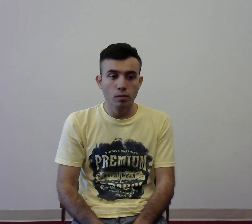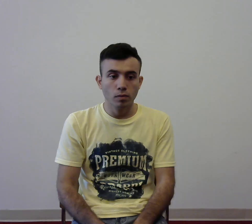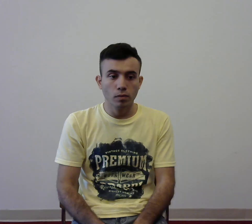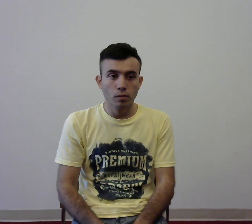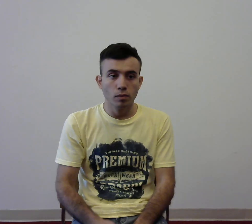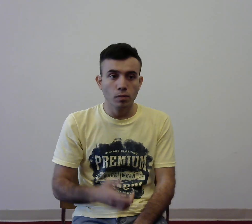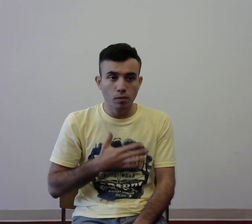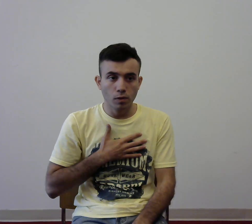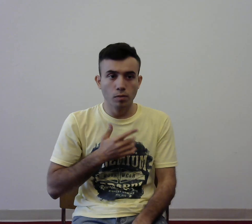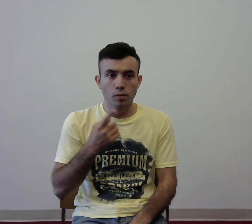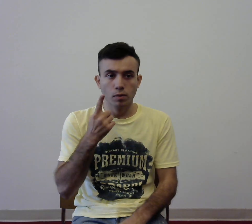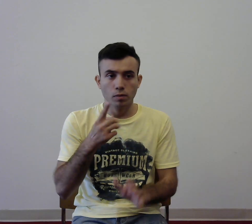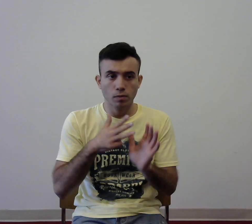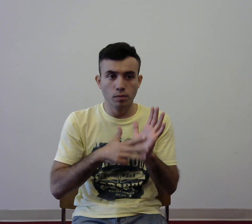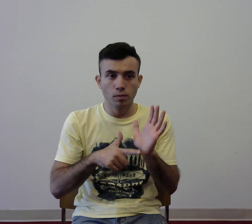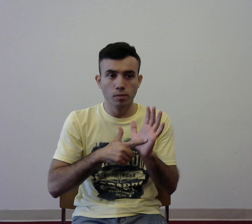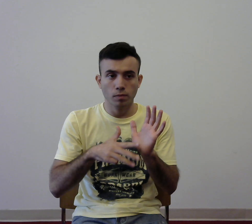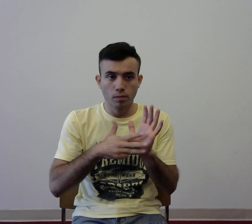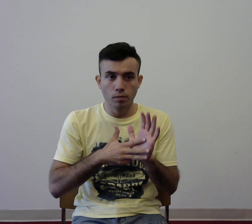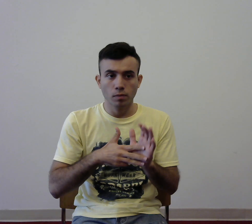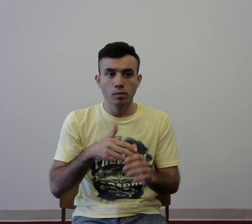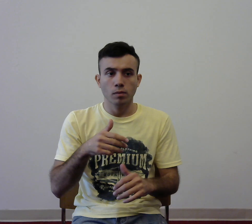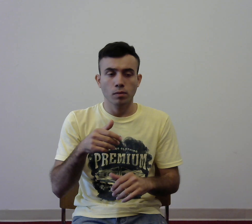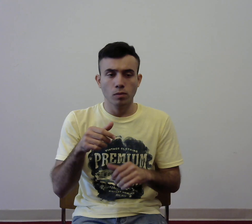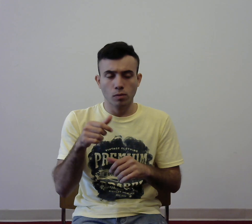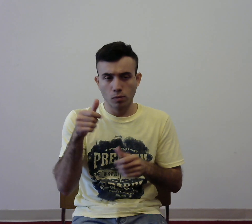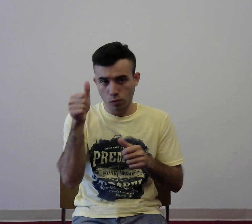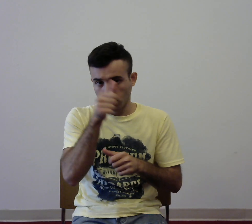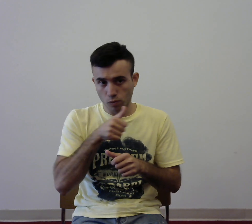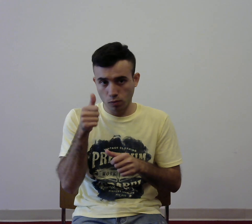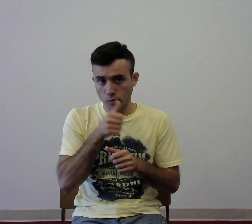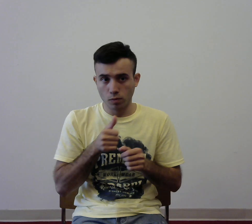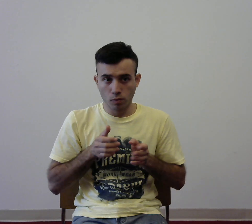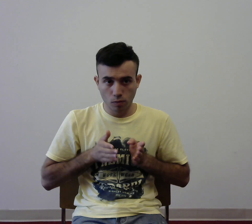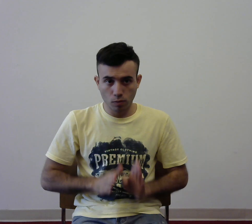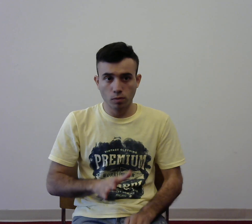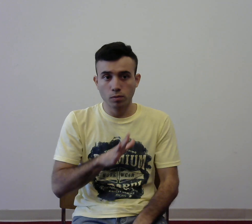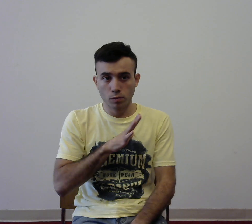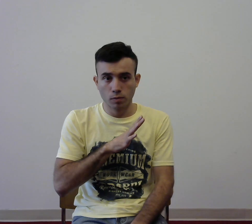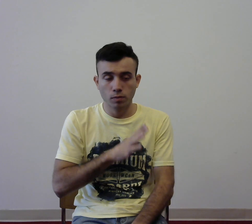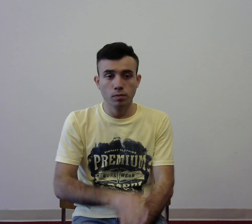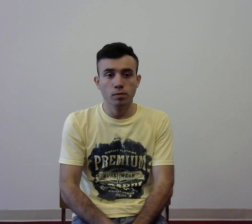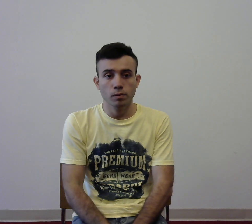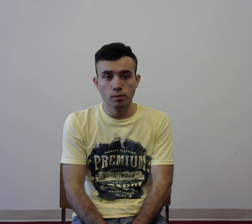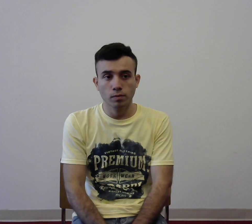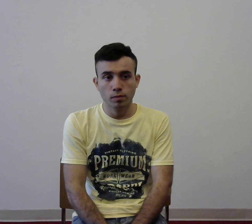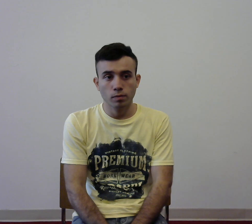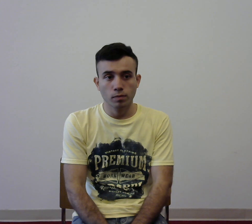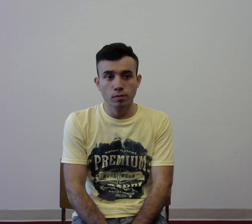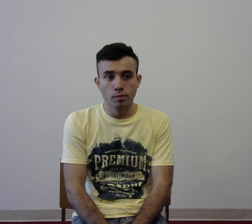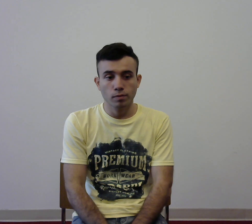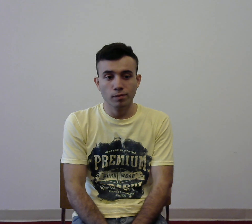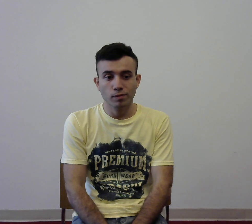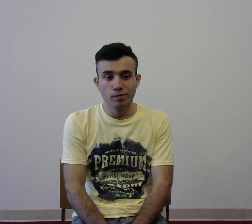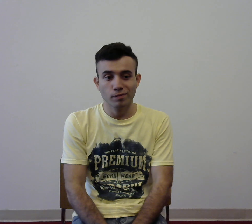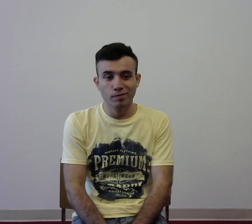Mən 1979-cu ildə anadan olmuşam